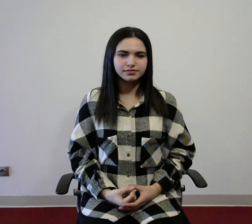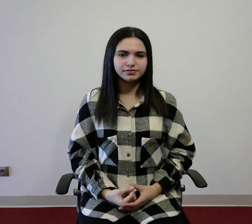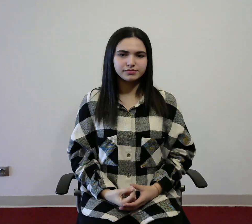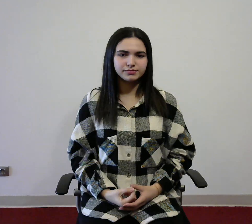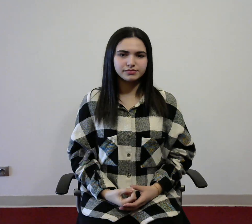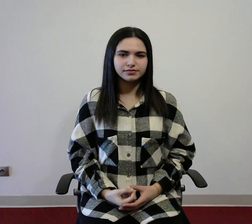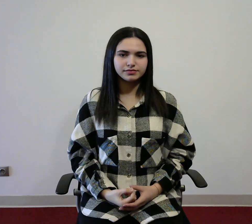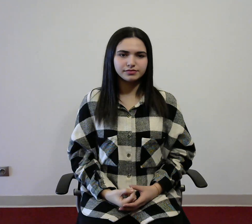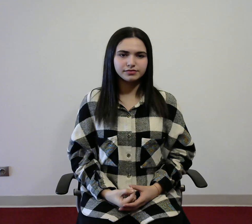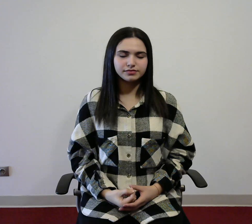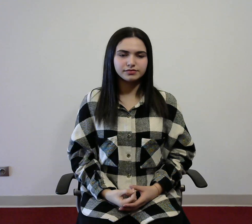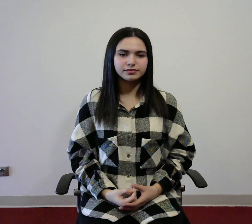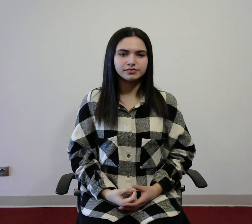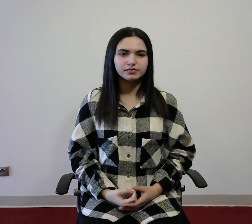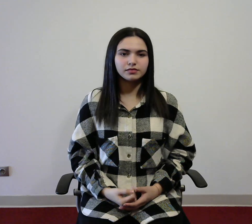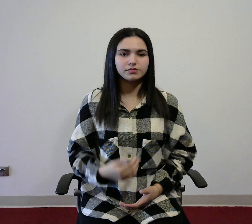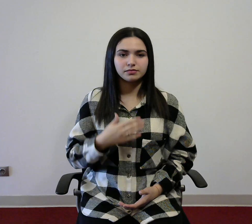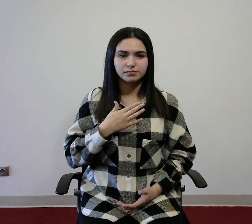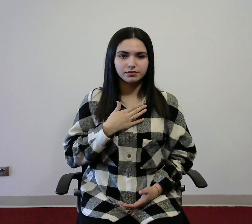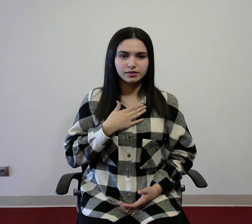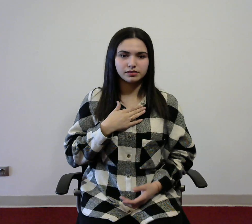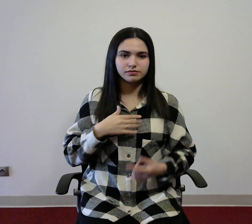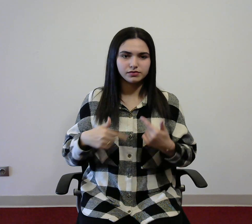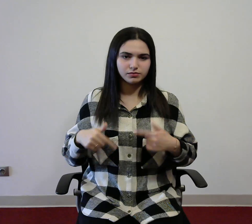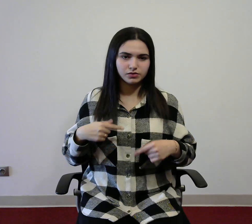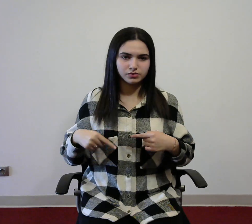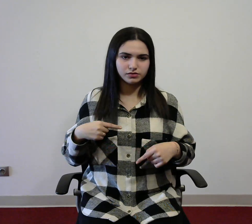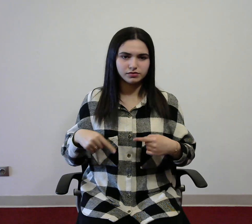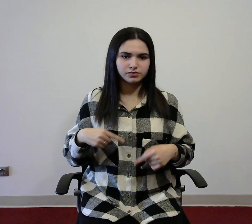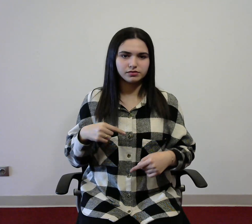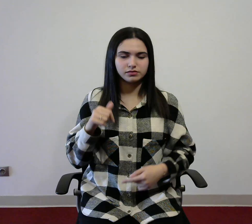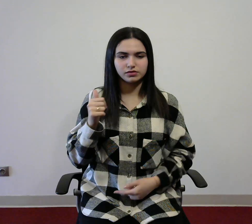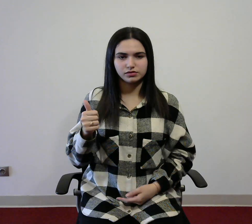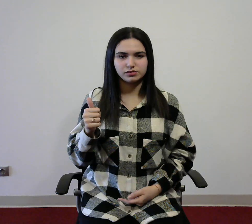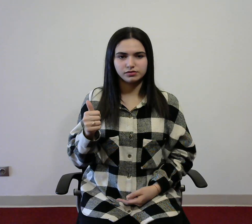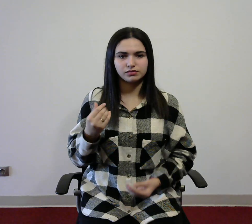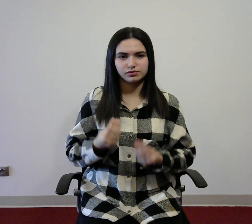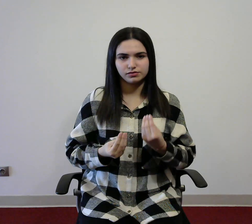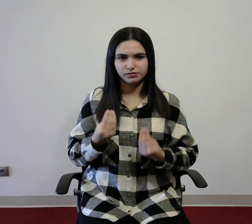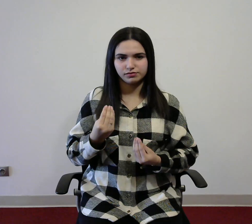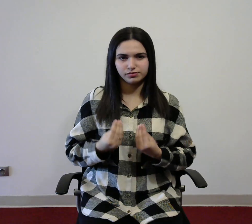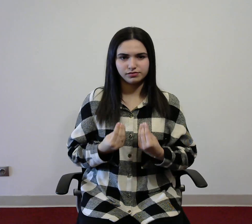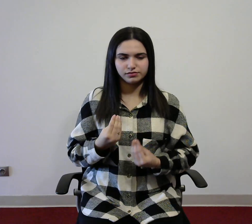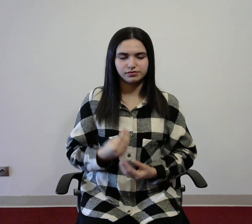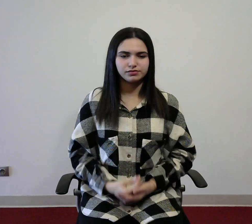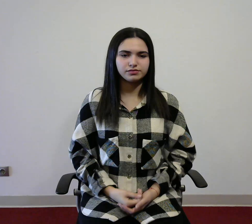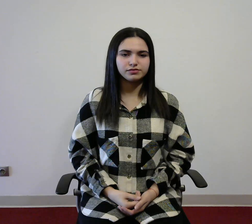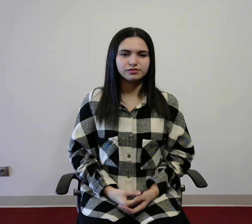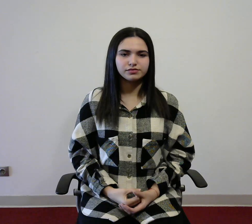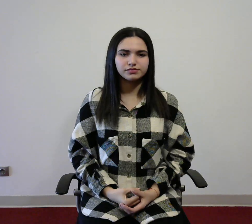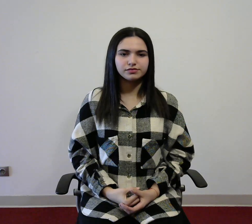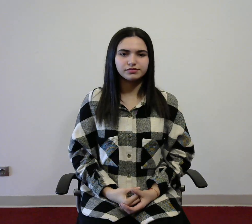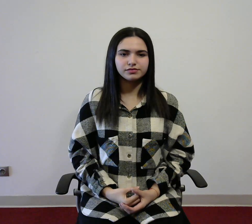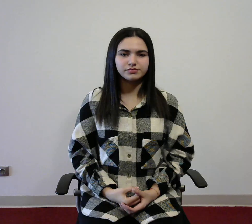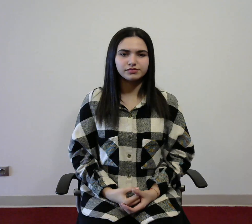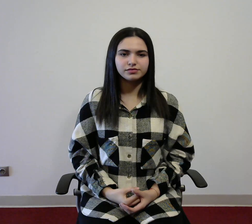Mən futbolu yaxşı oynayıram